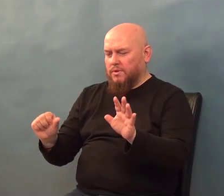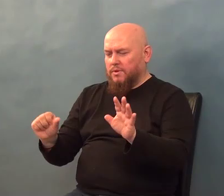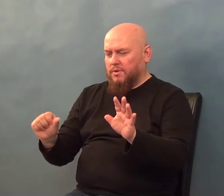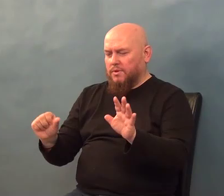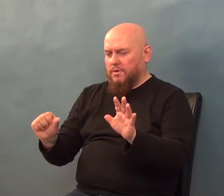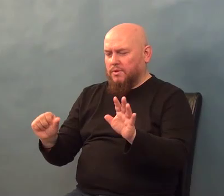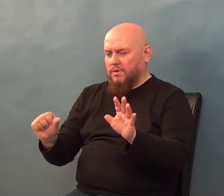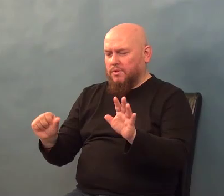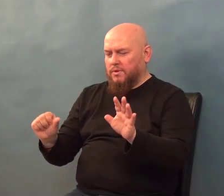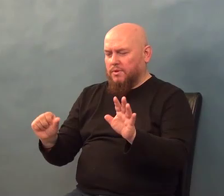Ósma.